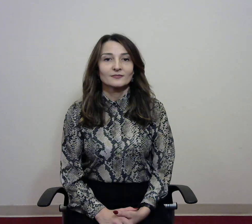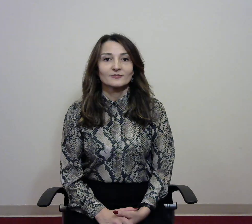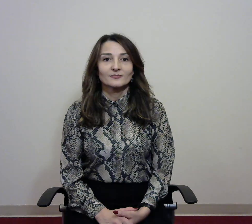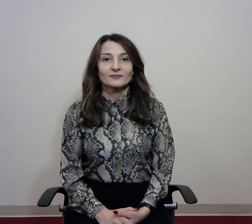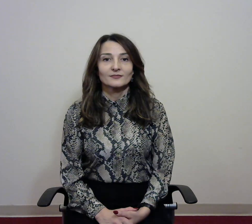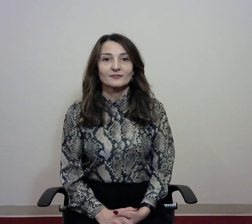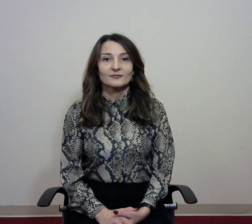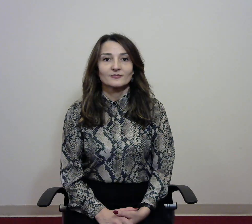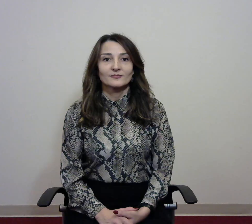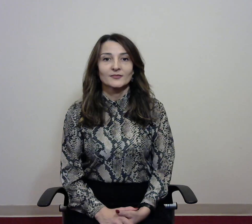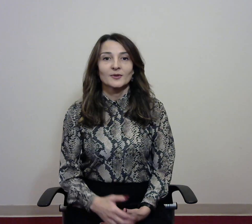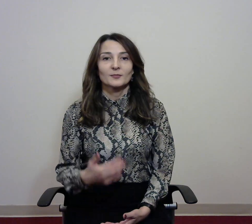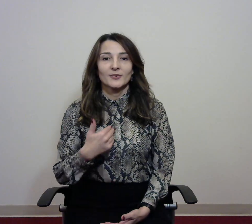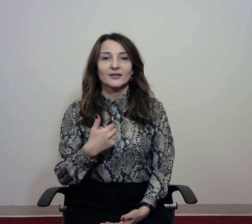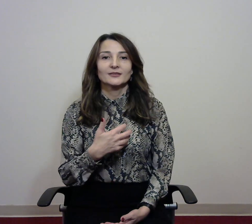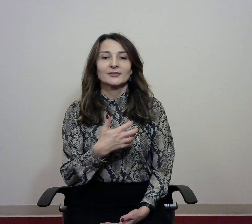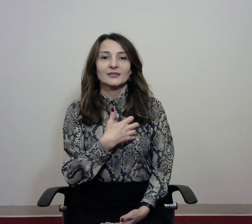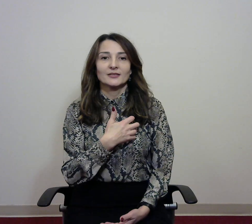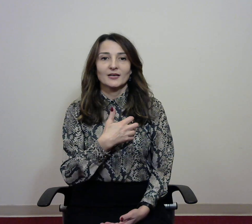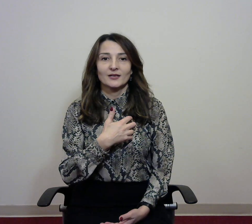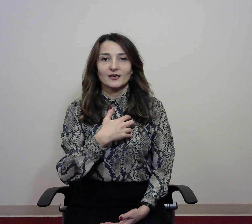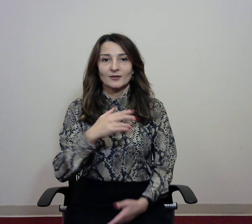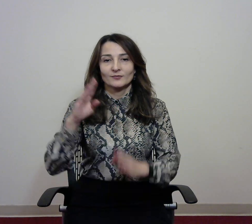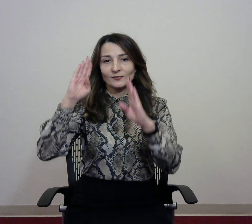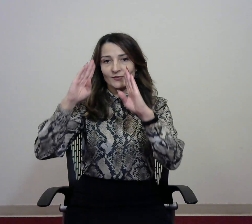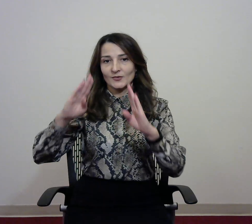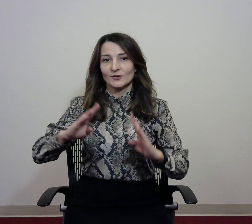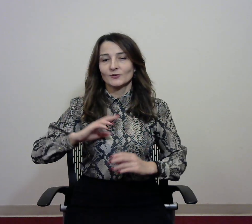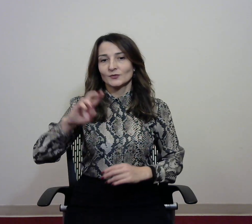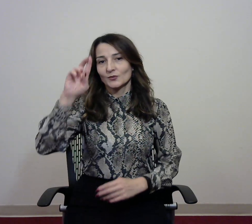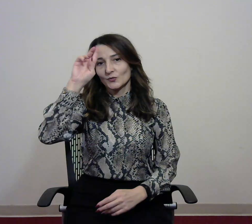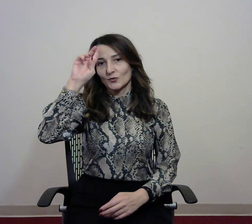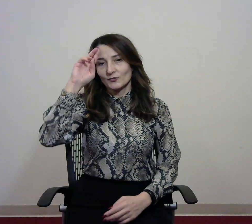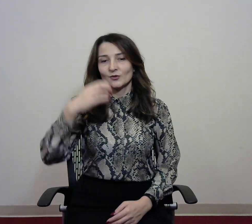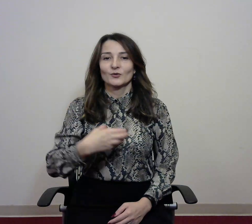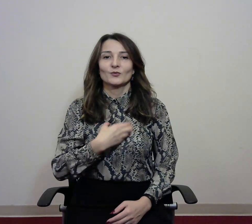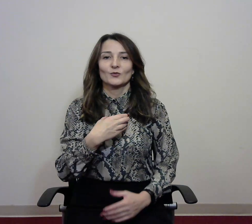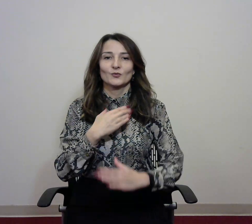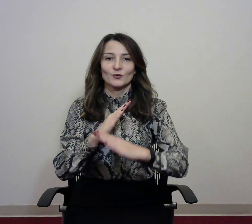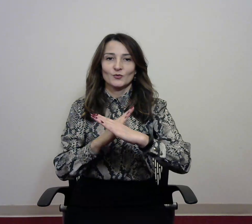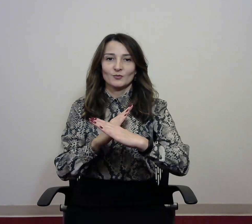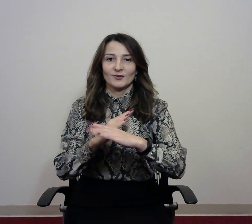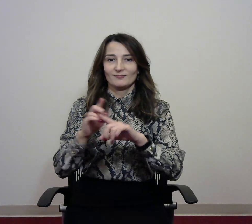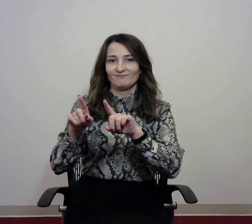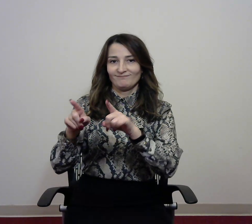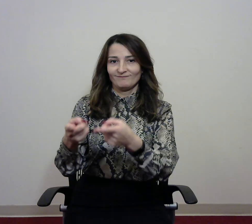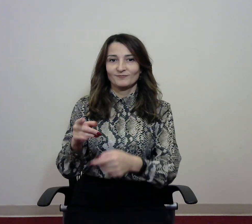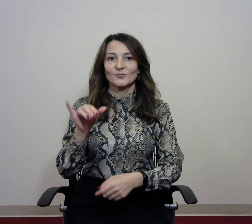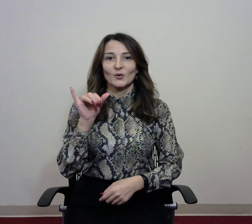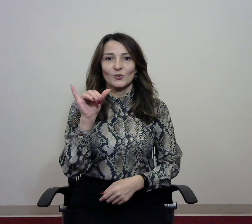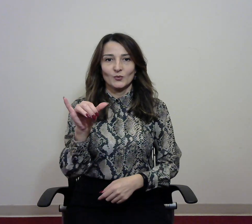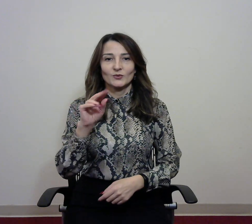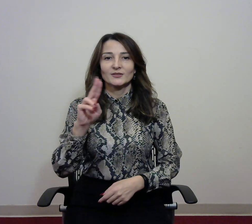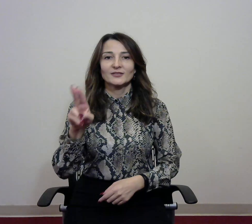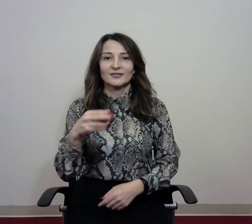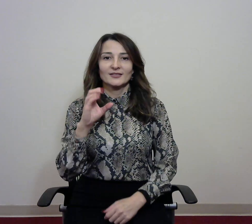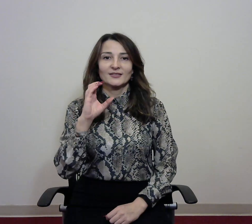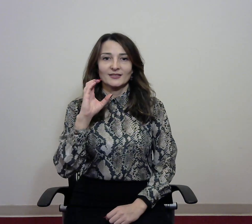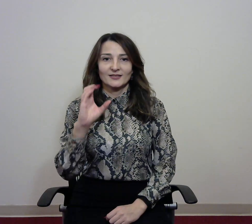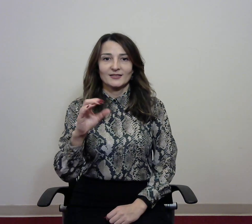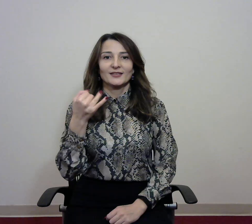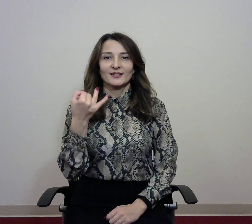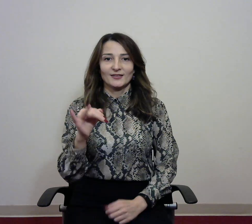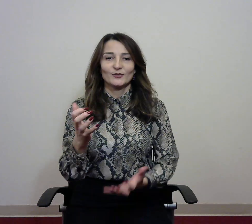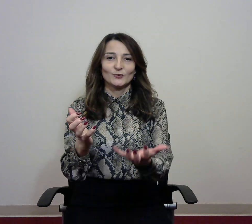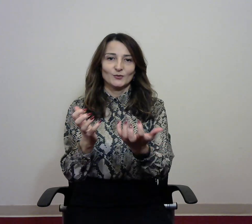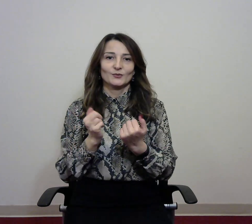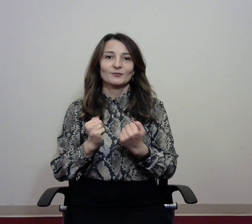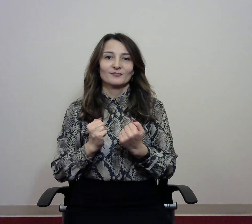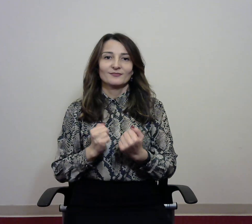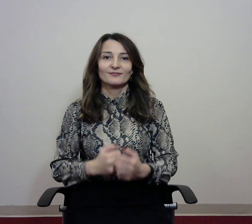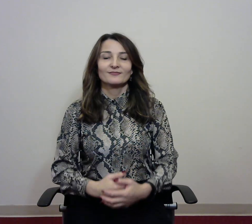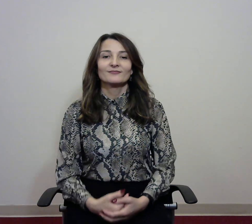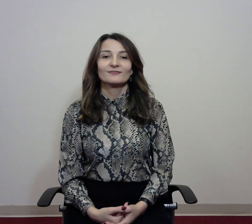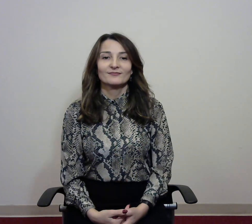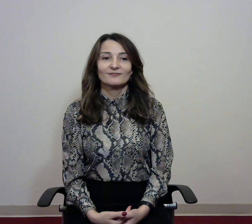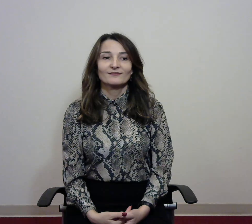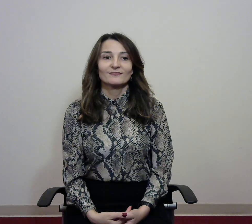Mən istəyirəm ki, ünvanlı dövlət sosial yardımı (ÜDSY) alım